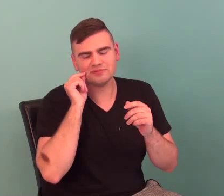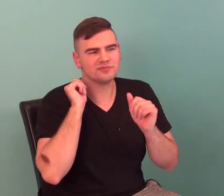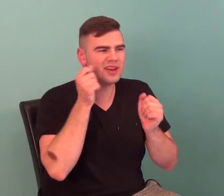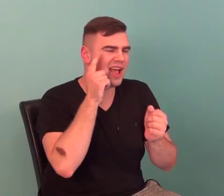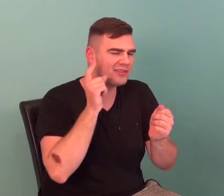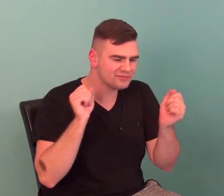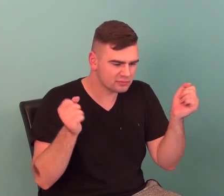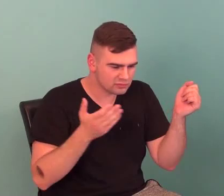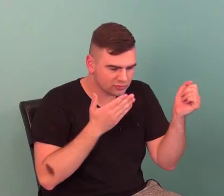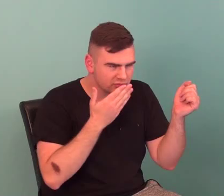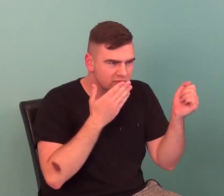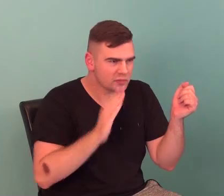Budzą się rano i widzą, że nie ma żaby.